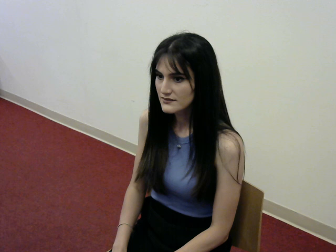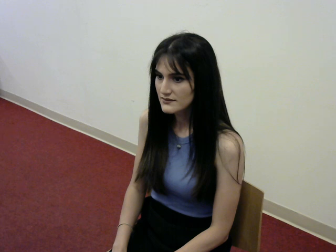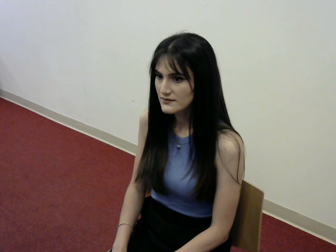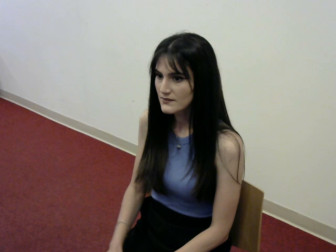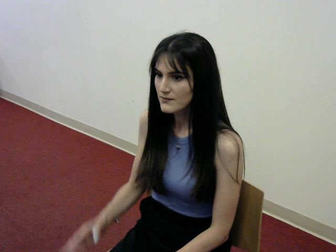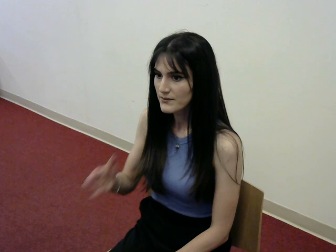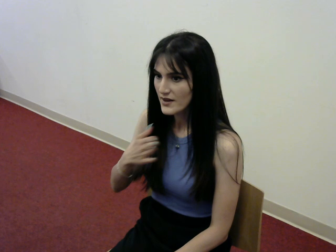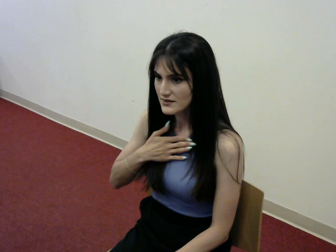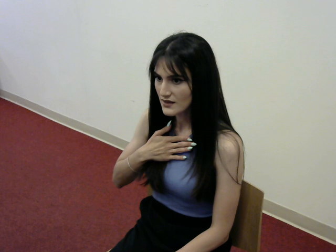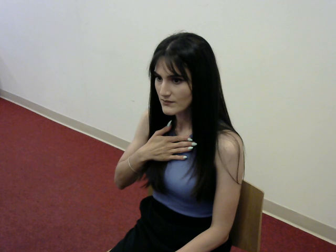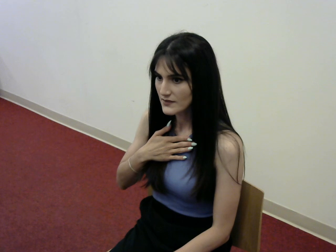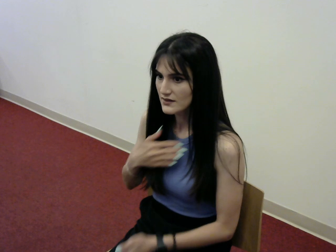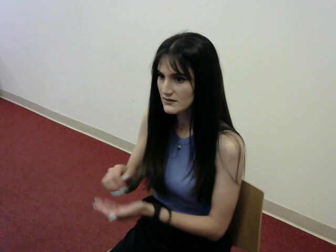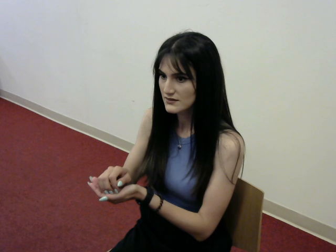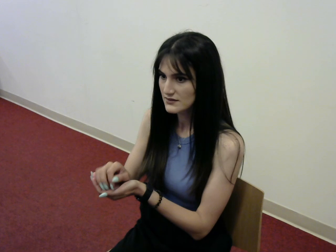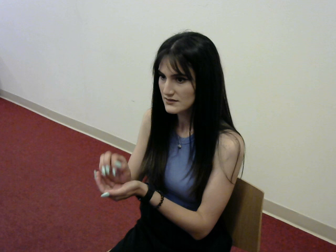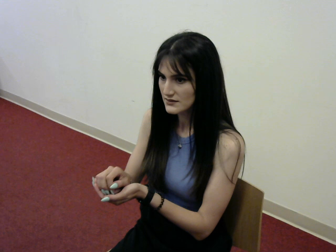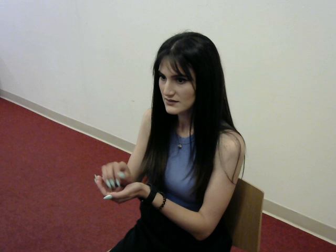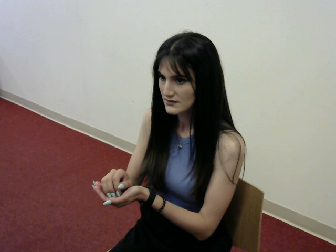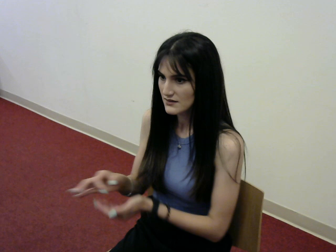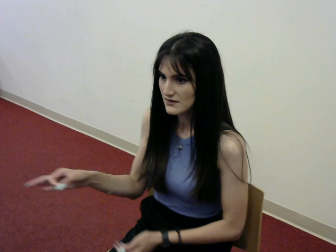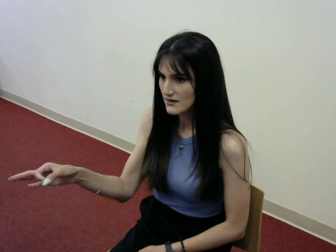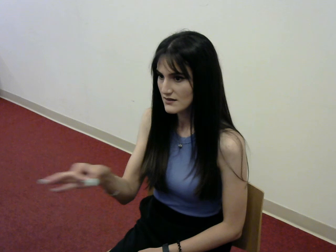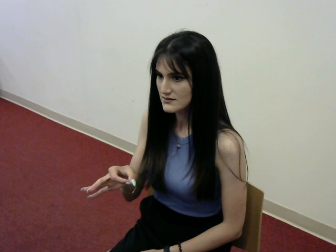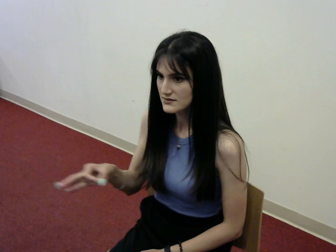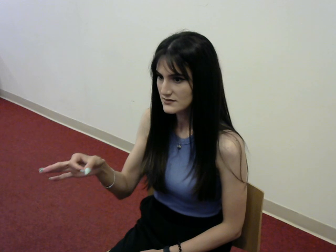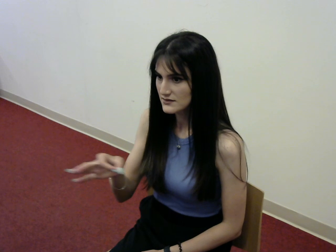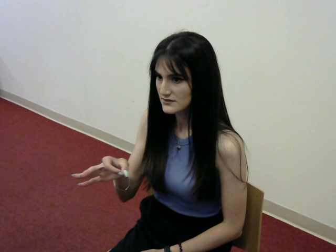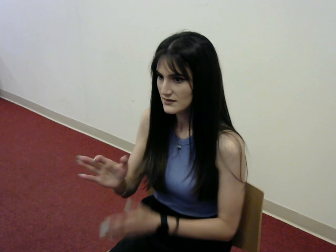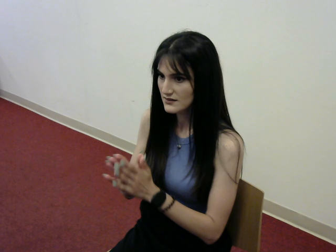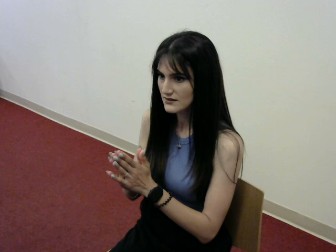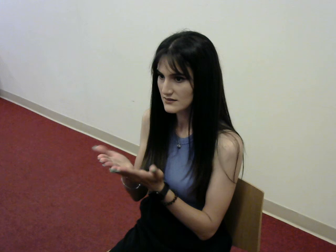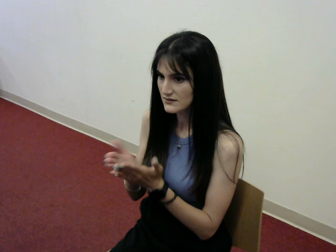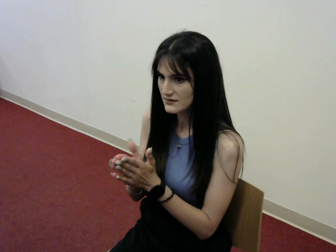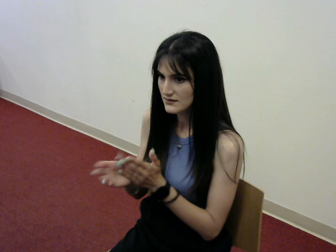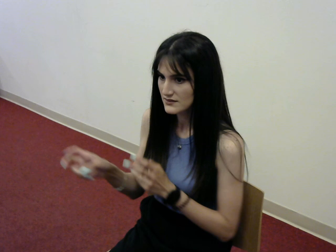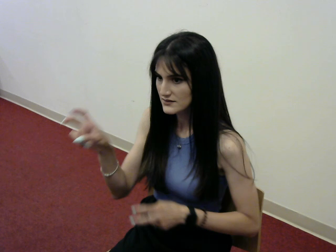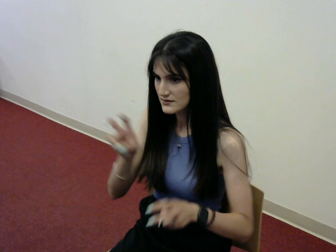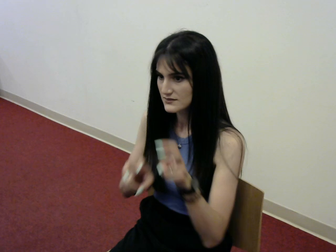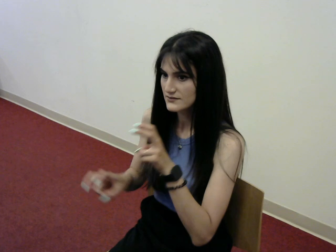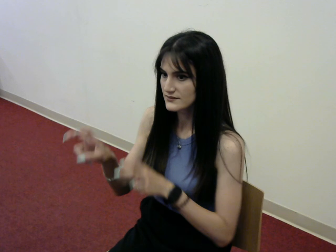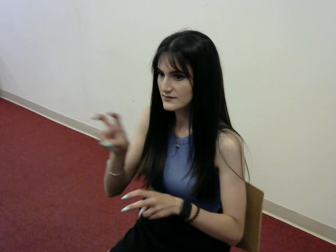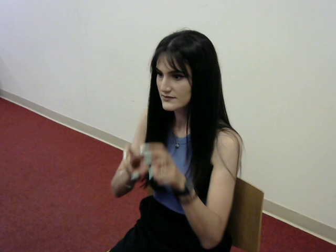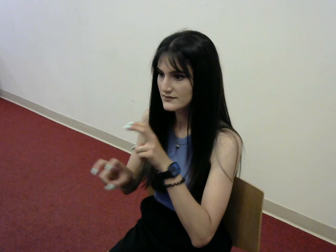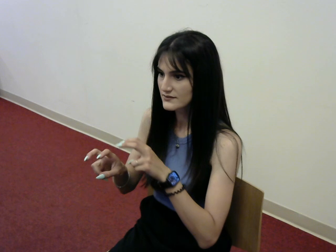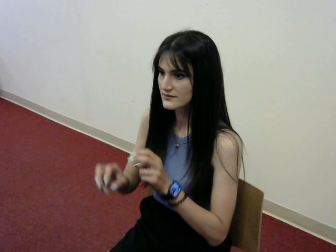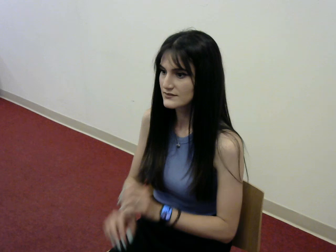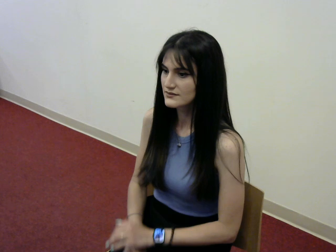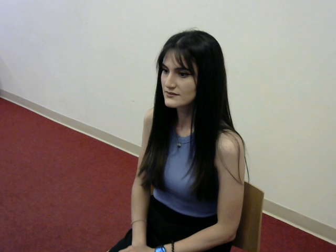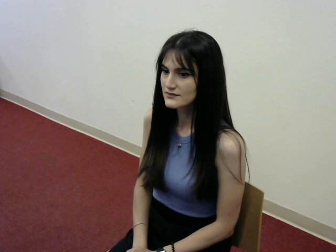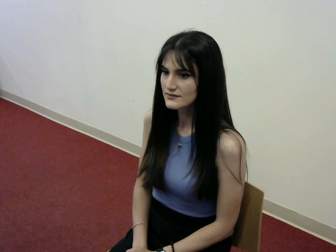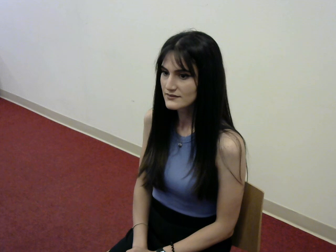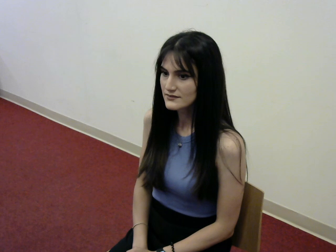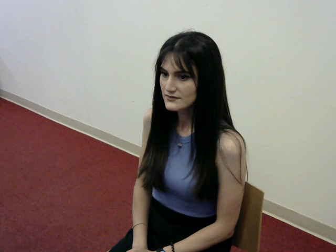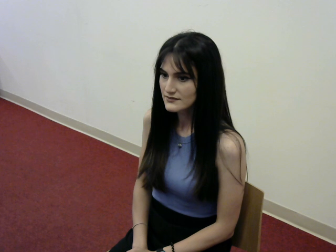Mən "Dəfinələr Adası" kitabını axtarıram